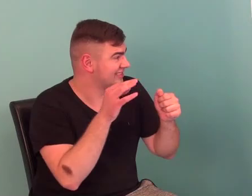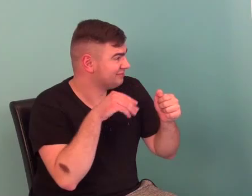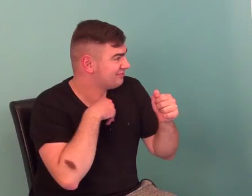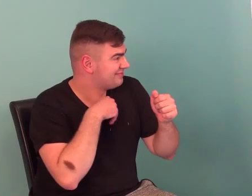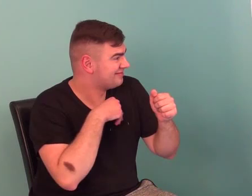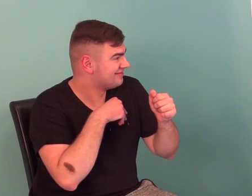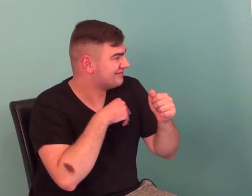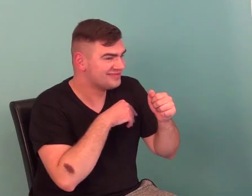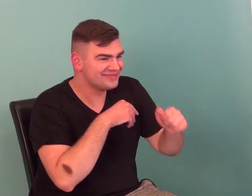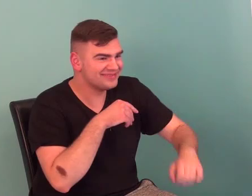Można?